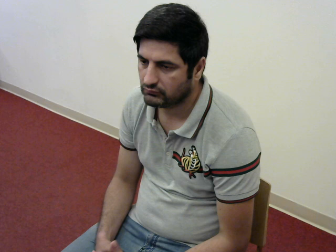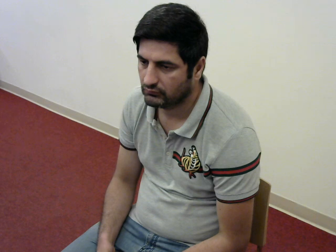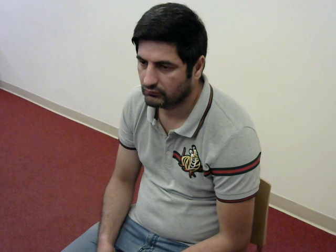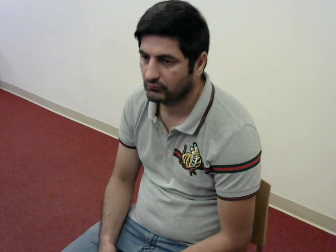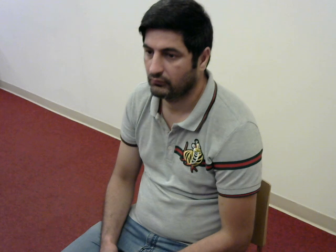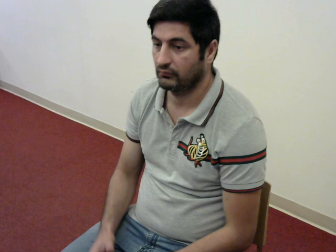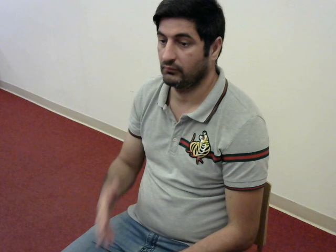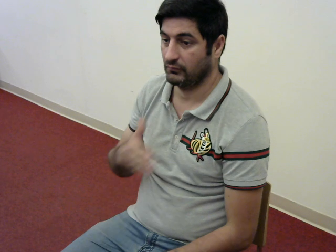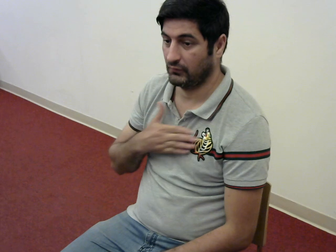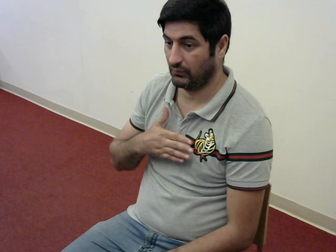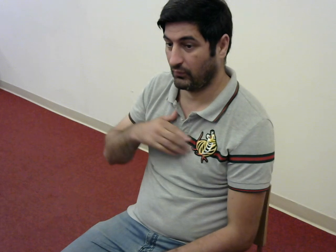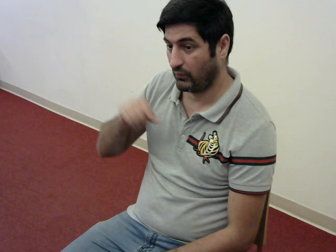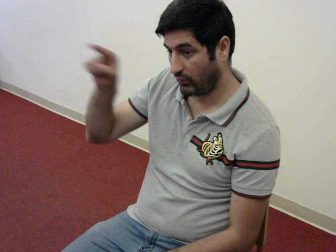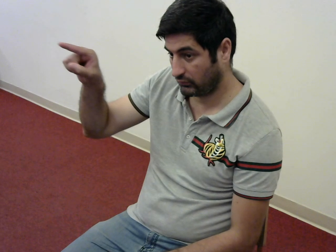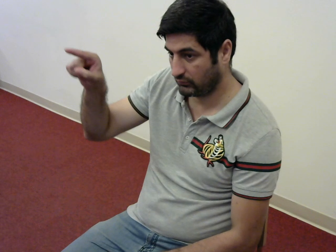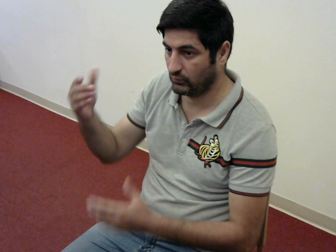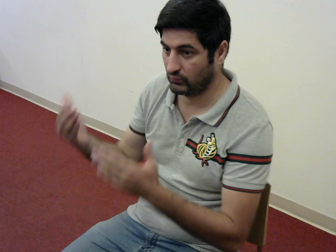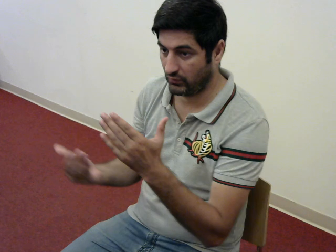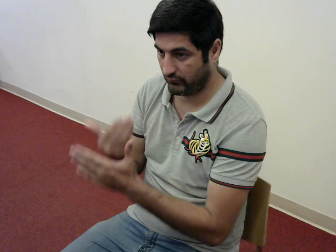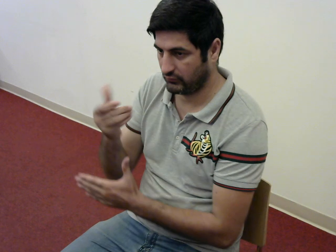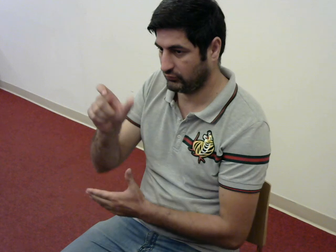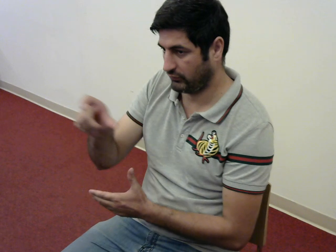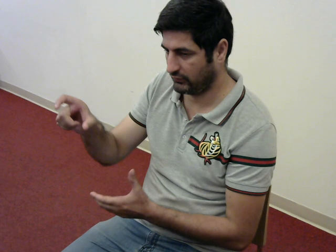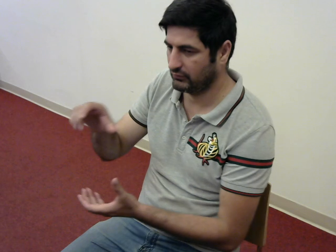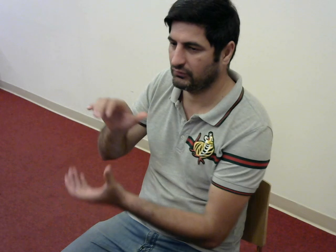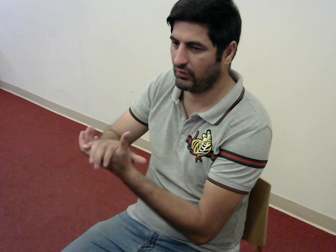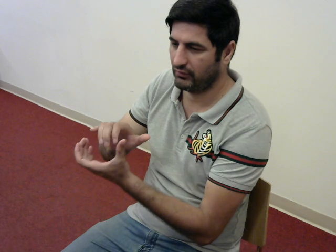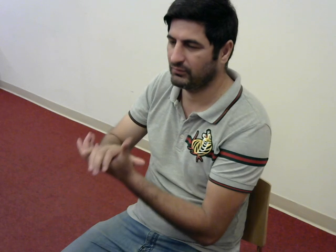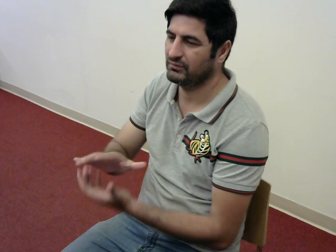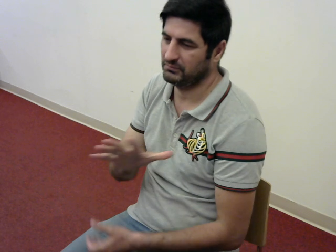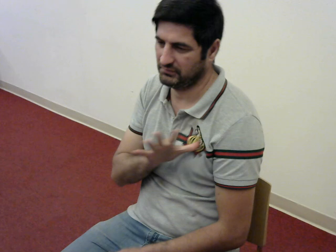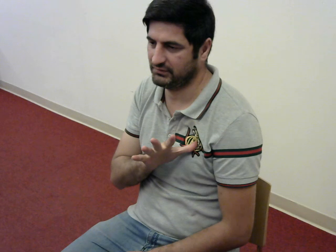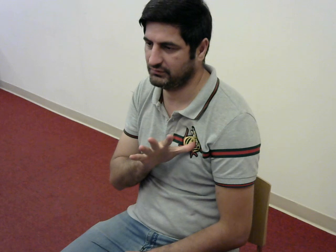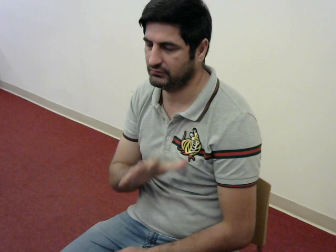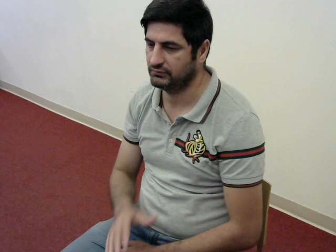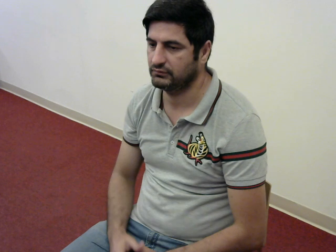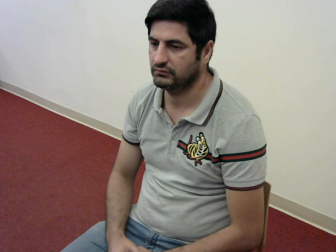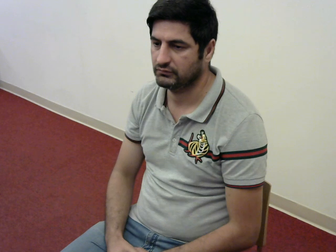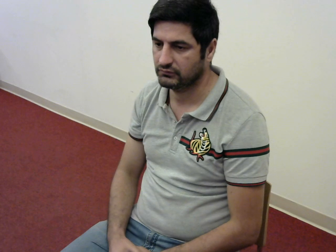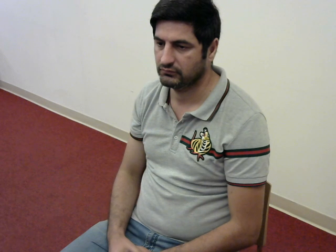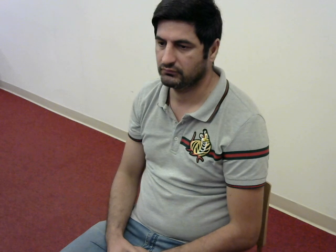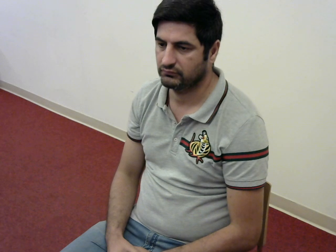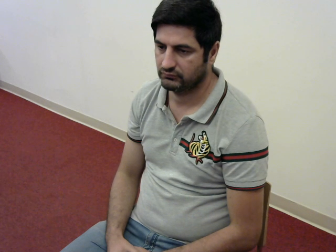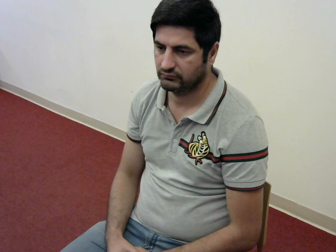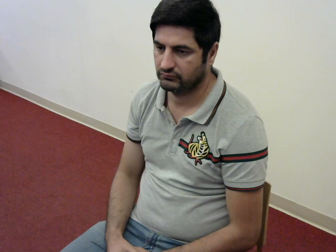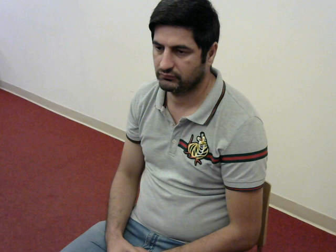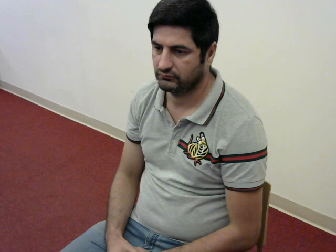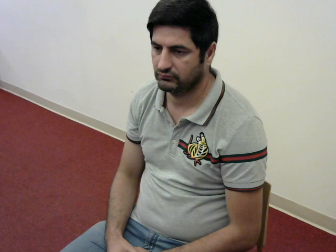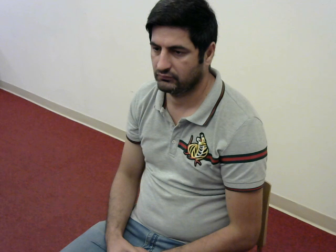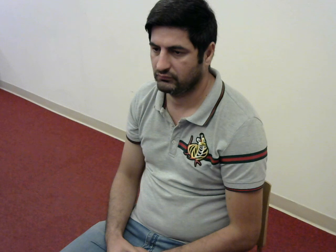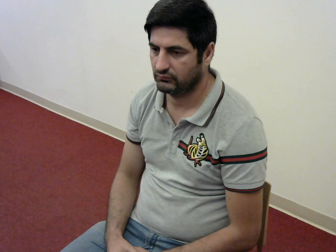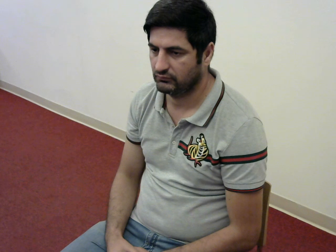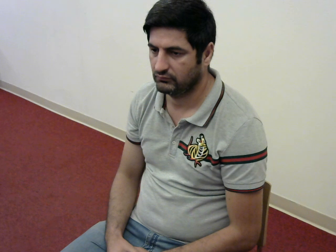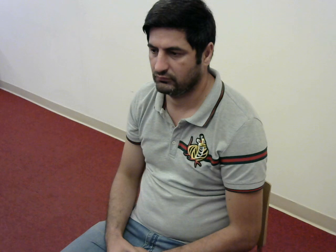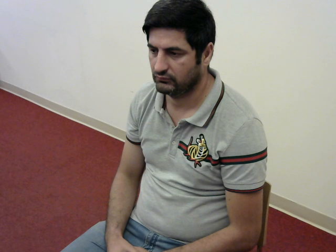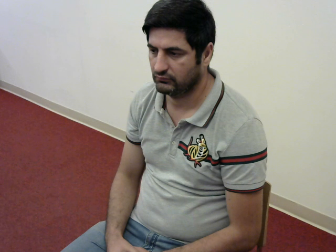Mən orda yeni insanlarla tanış oldum